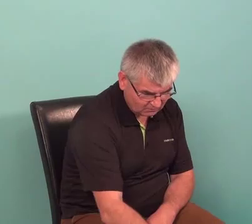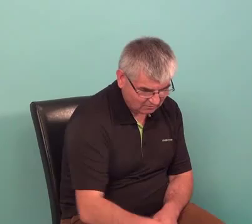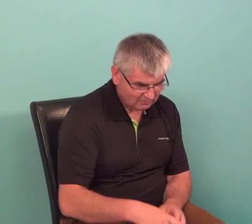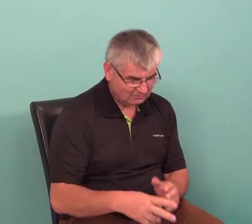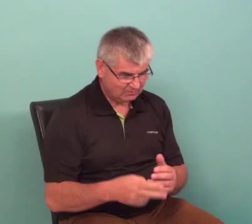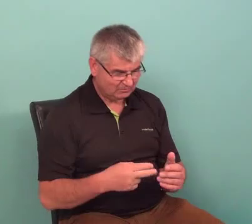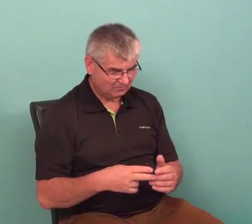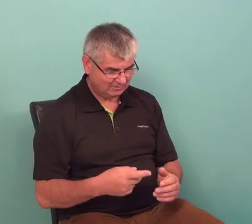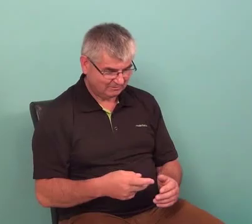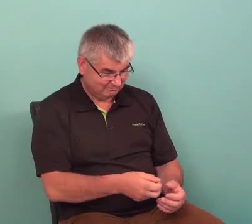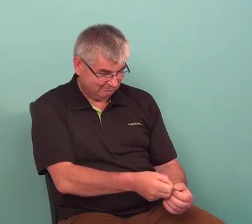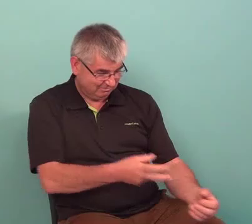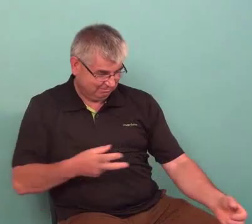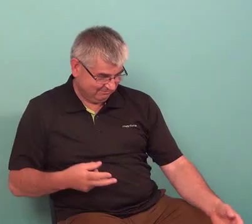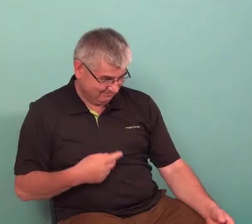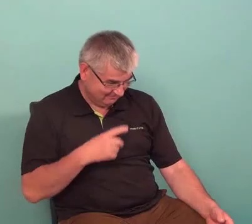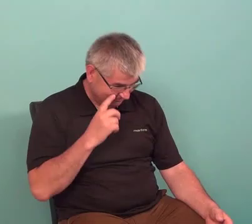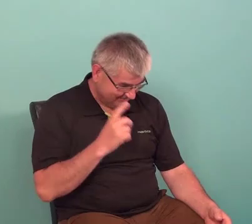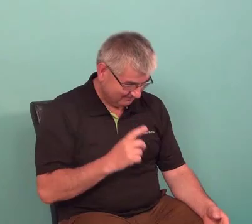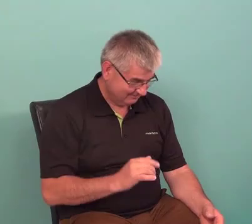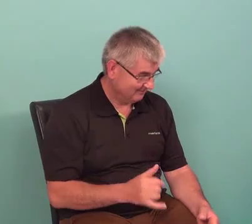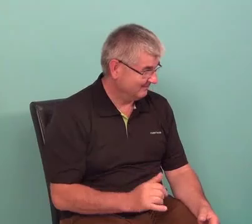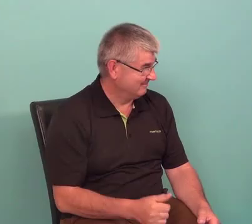Nie zauważyłem! Tam, strzela mu wskazówką w dupę.